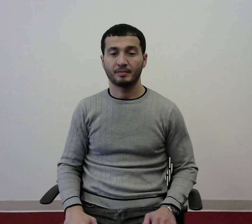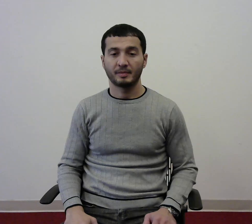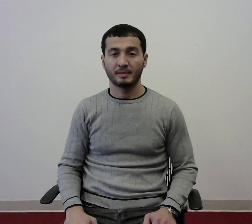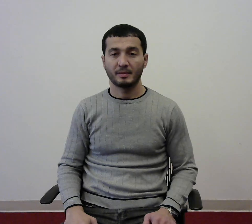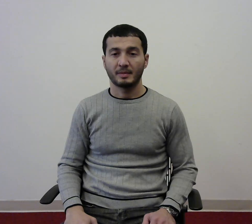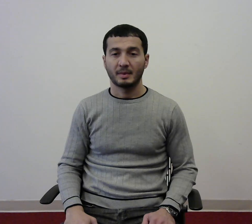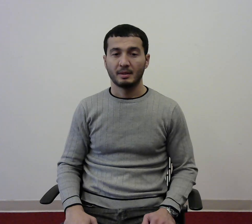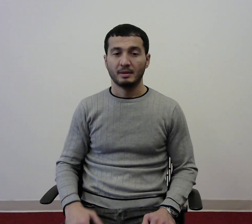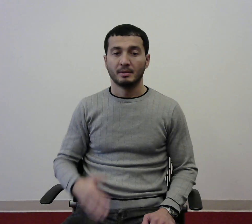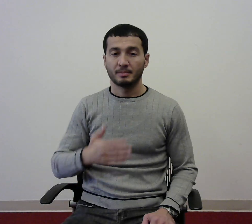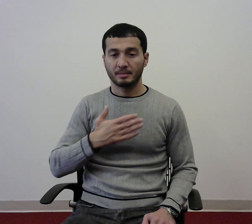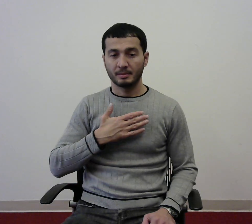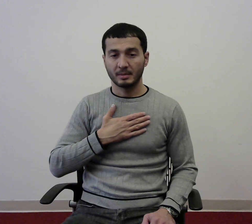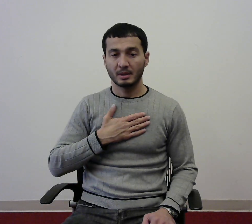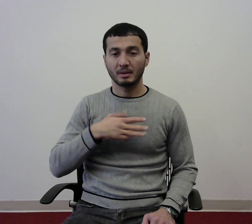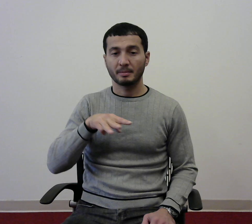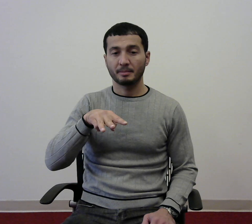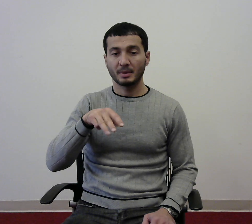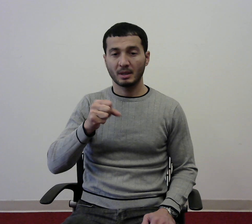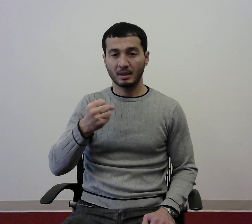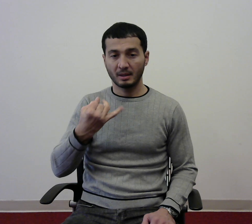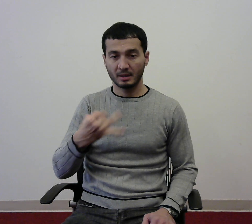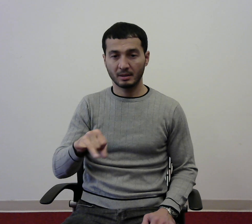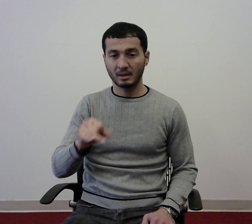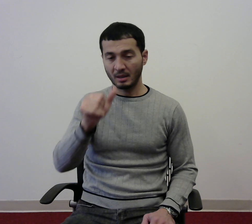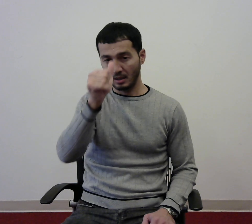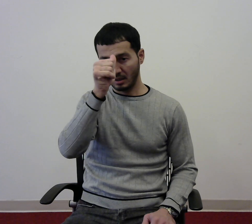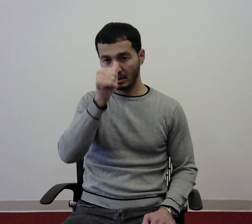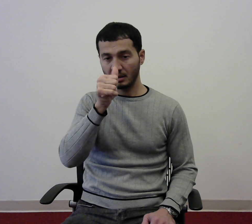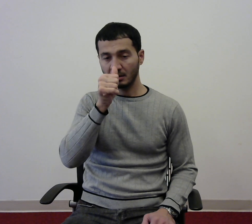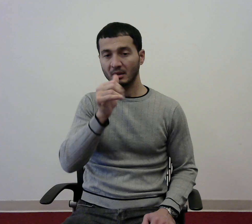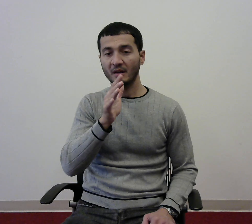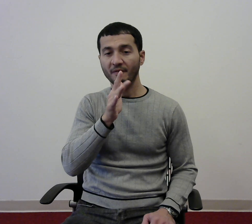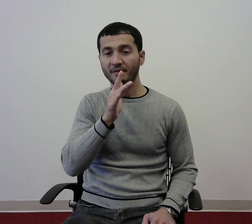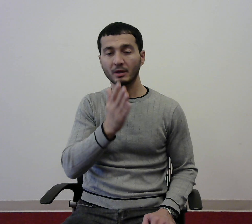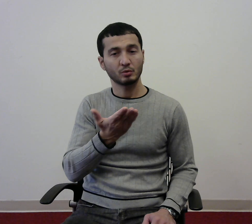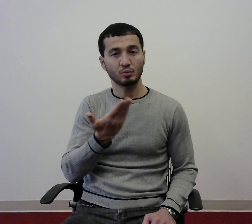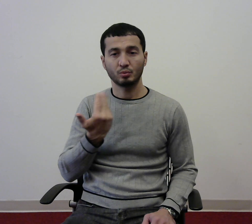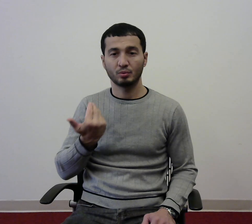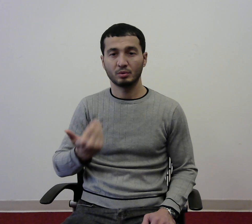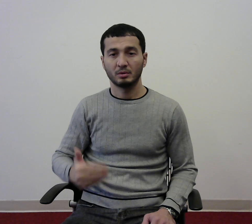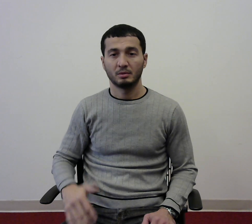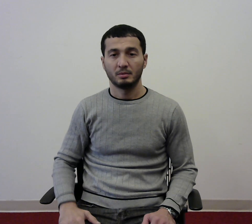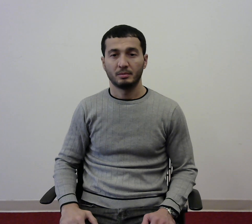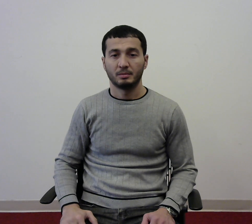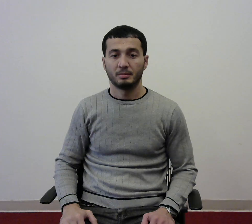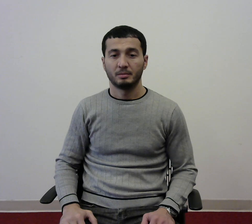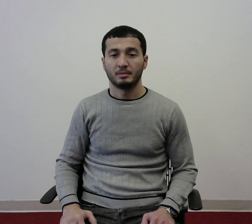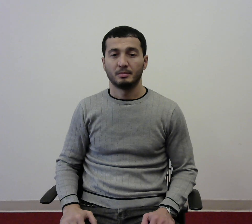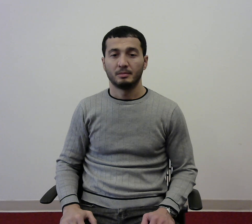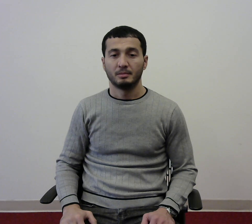Mənim may ayında vaxtım yoxdur